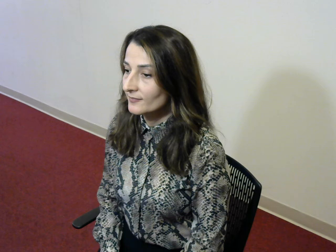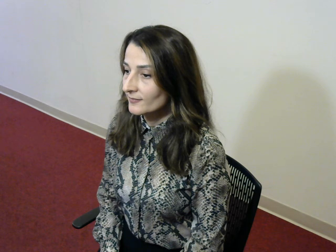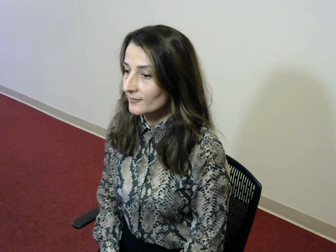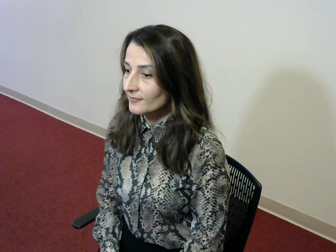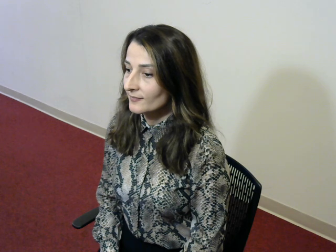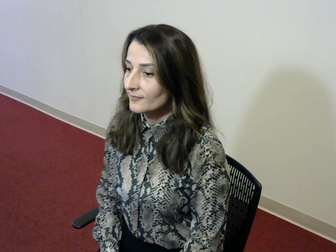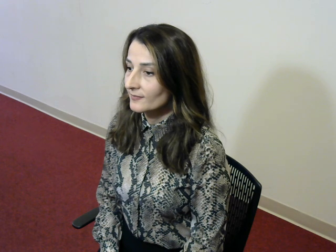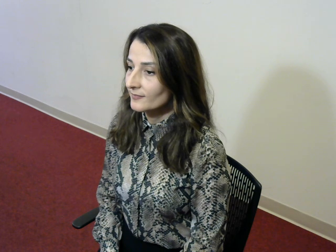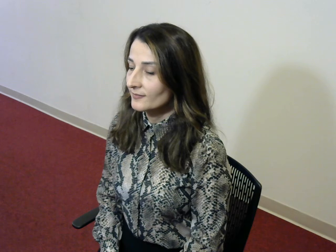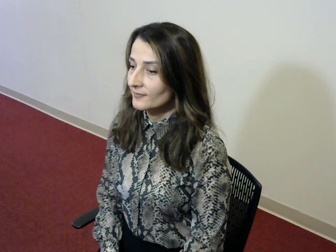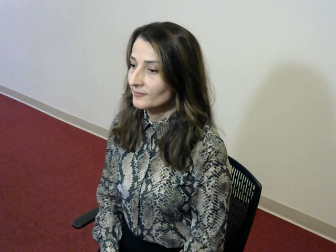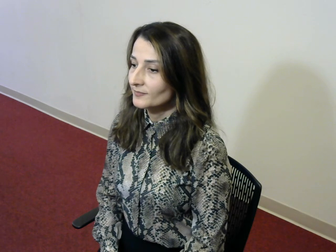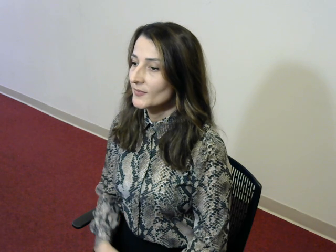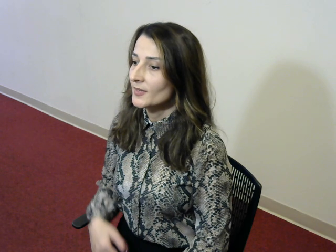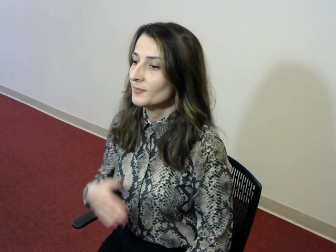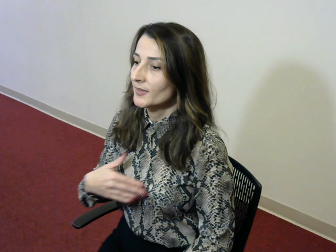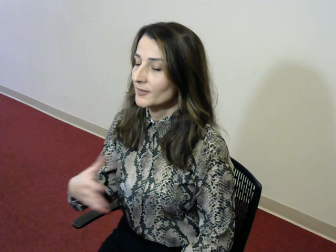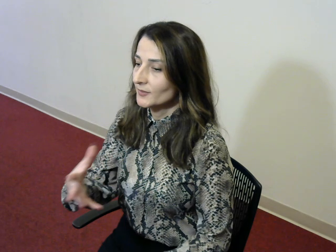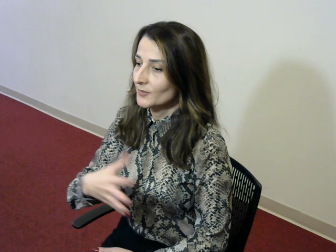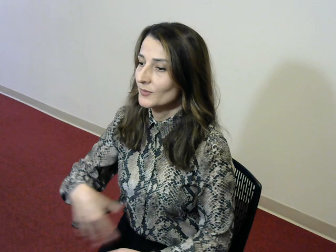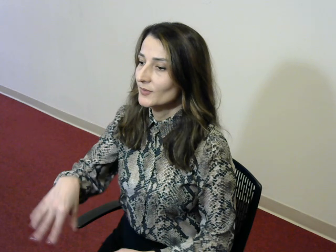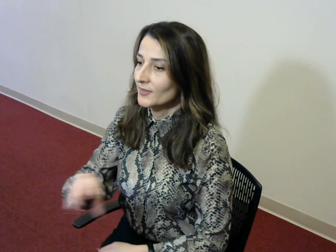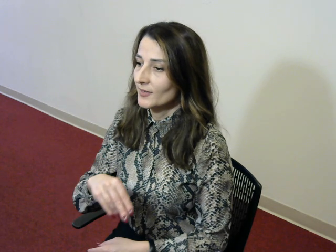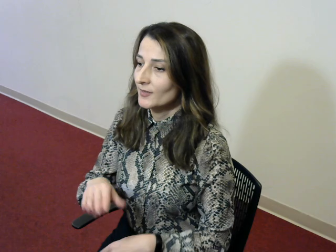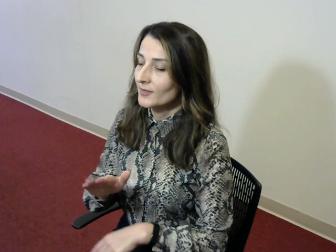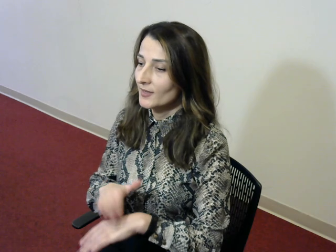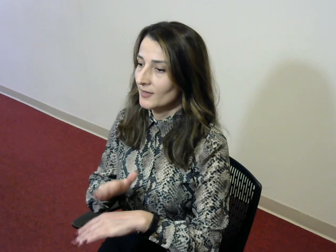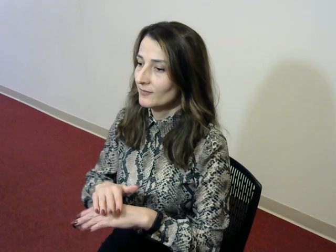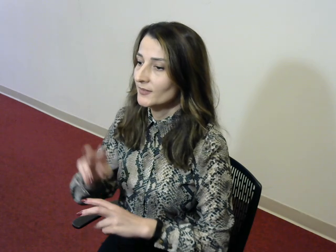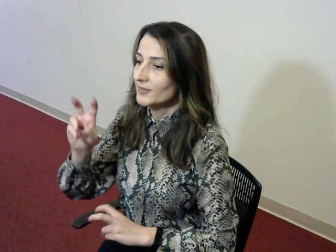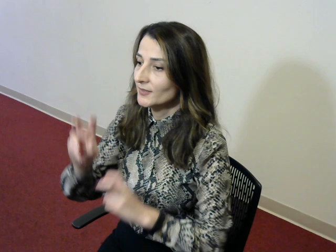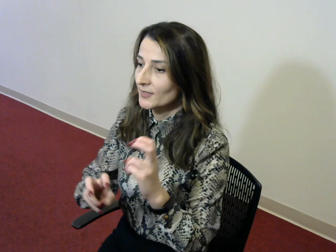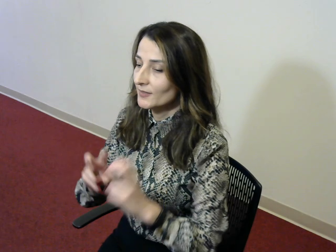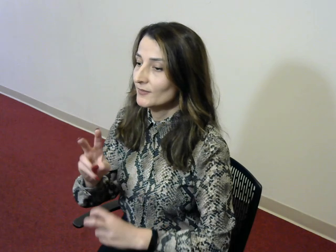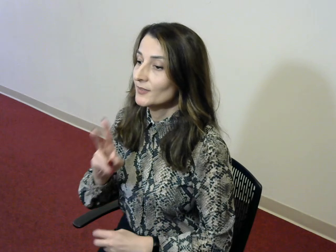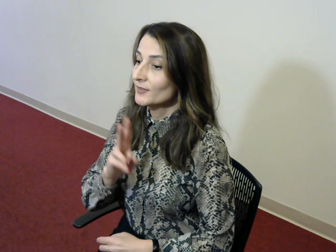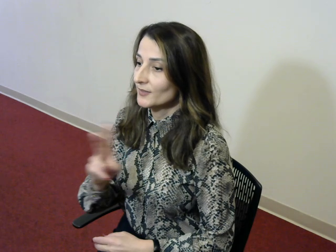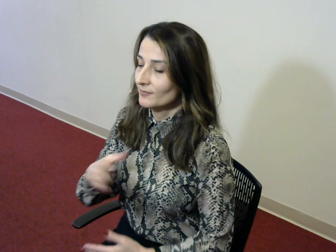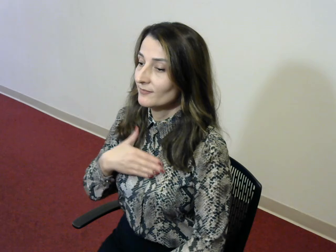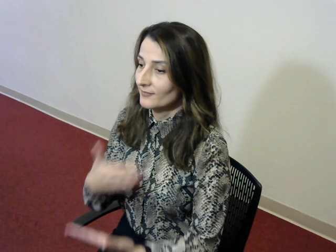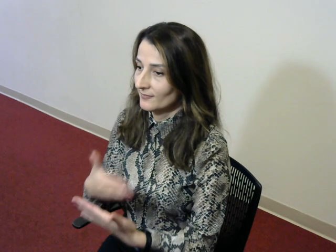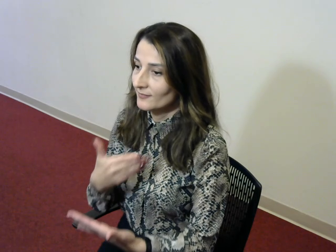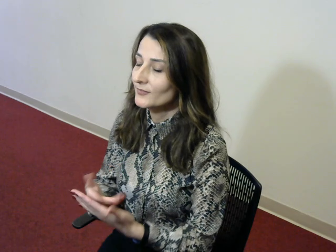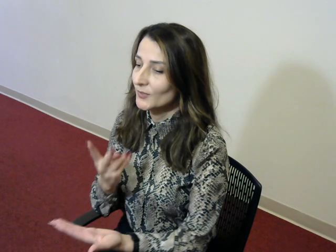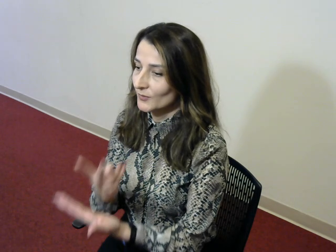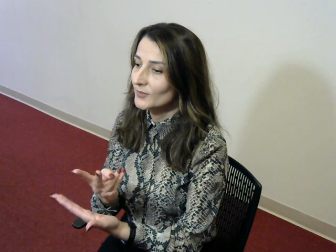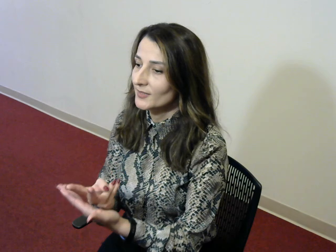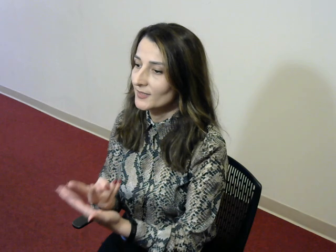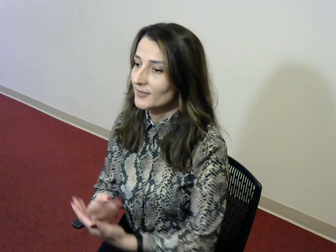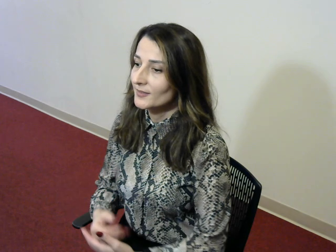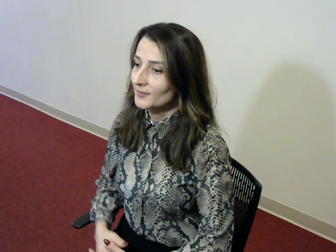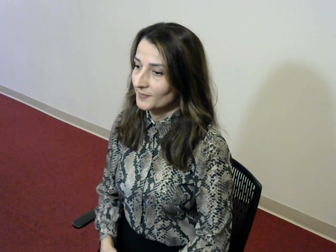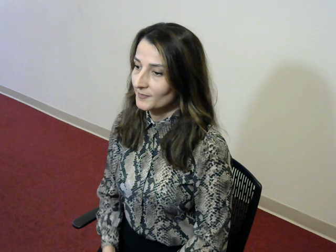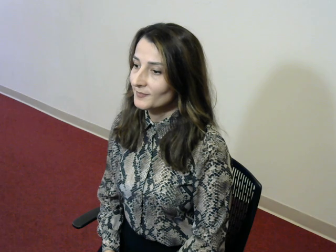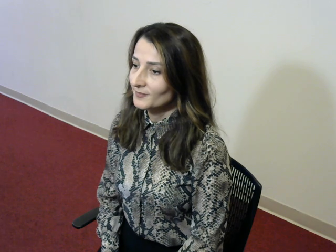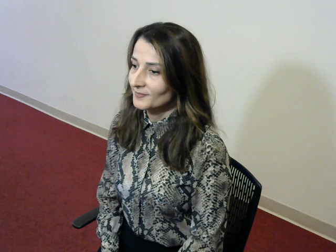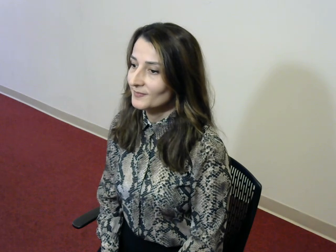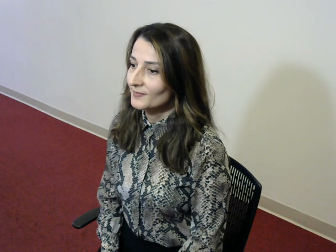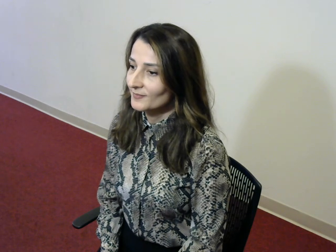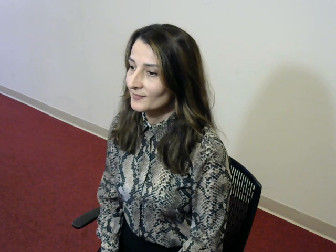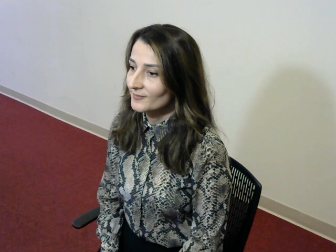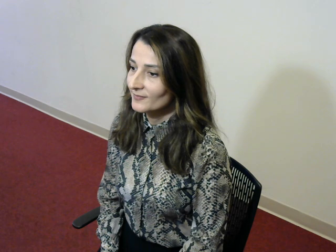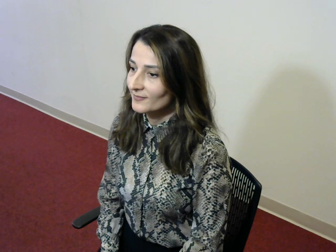Biz özəl şirkət kimi fəaliyyət göstəririk